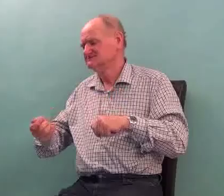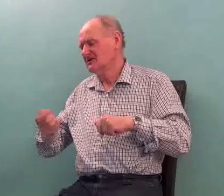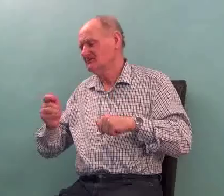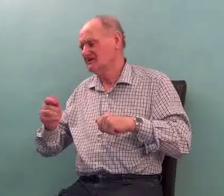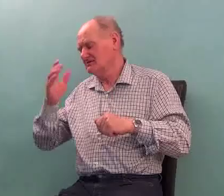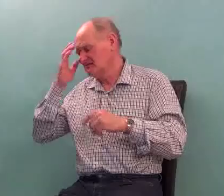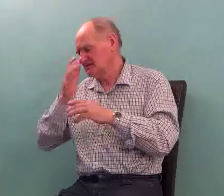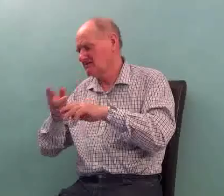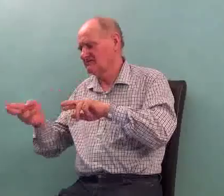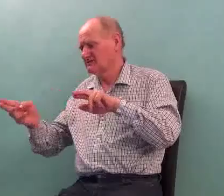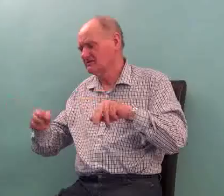Wracam wieczorem.